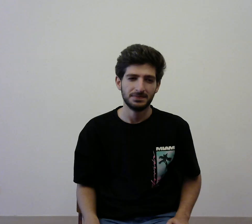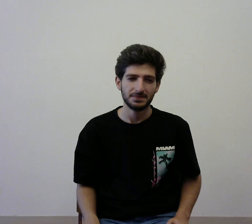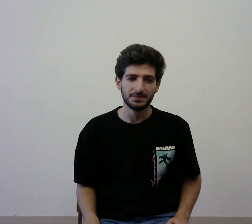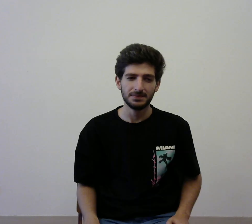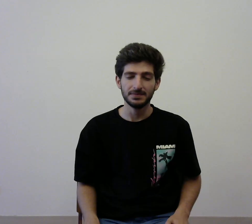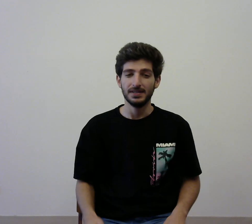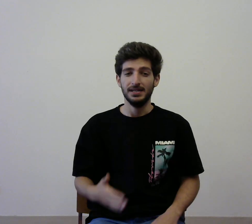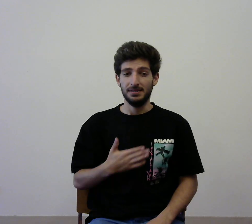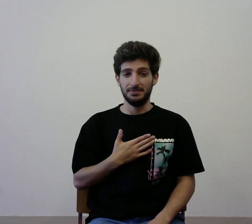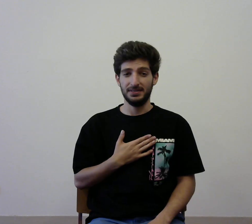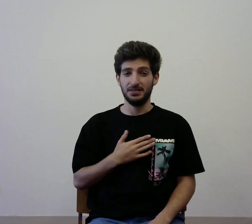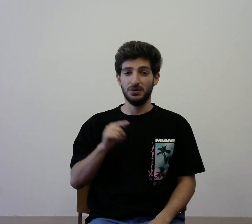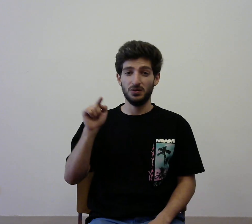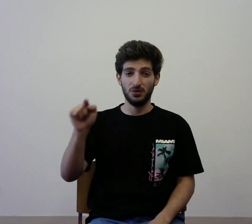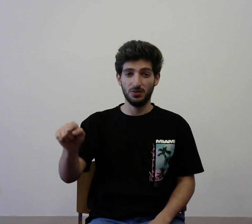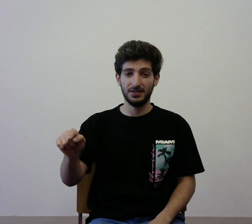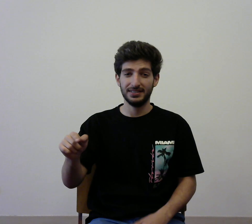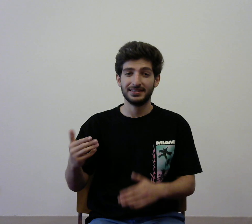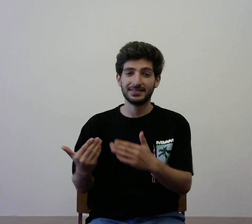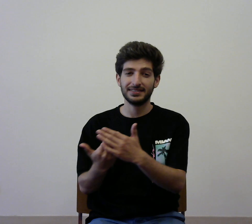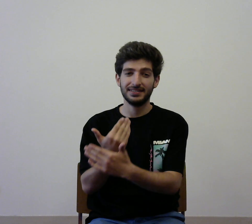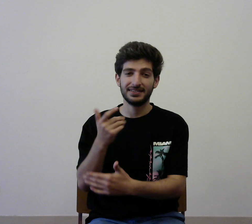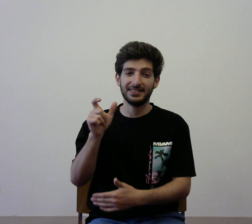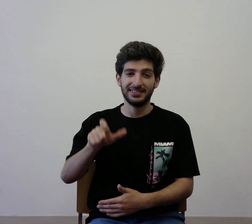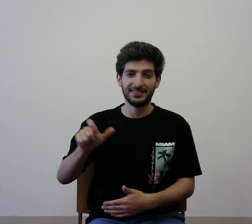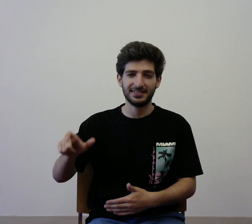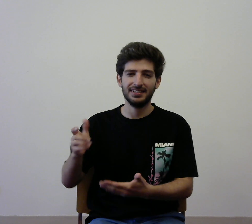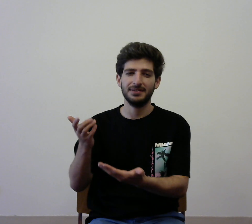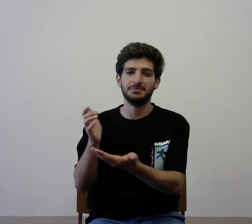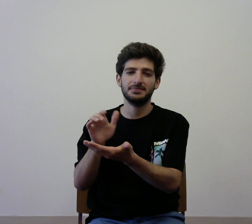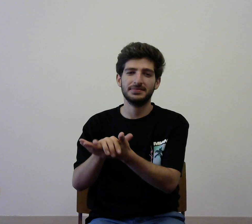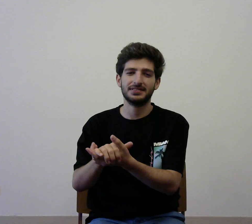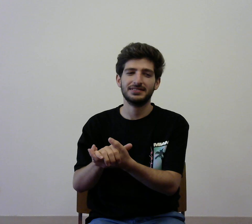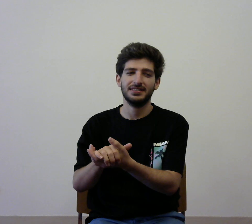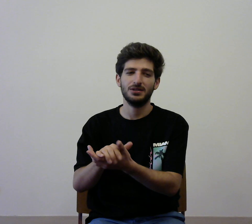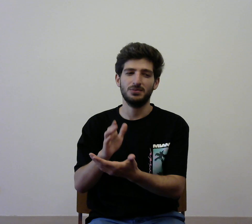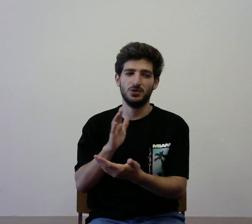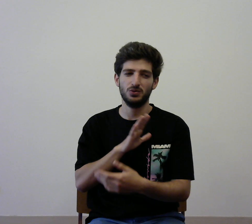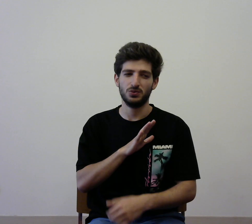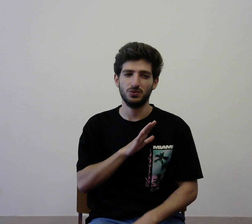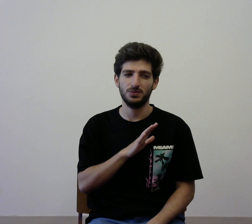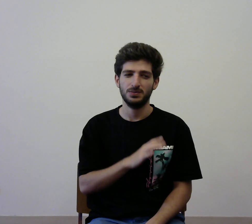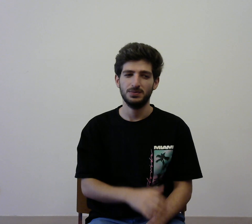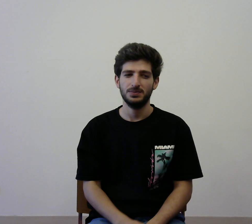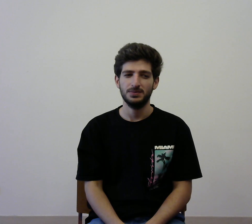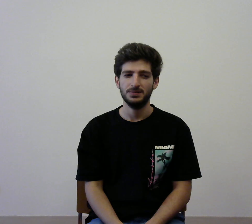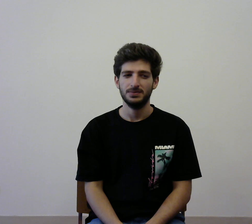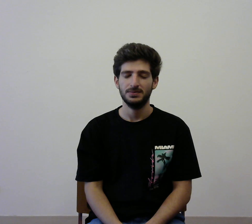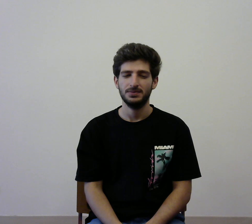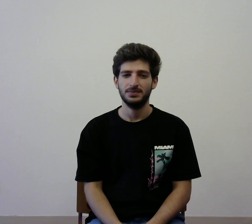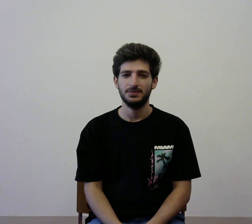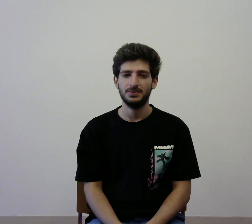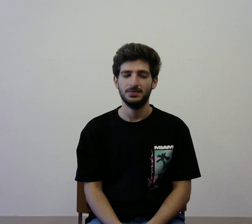Mən orda yeni insanlarla tanış oldum